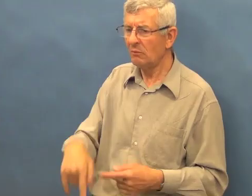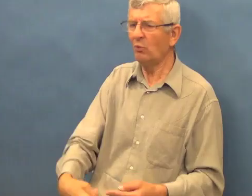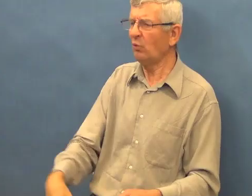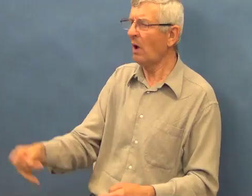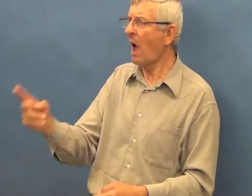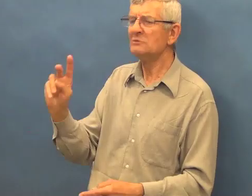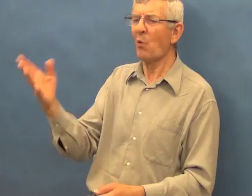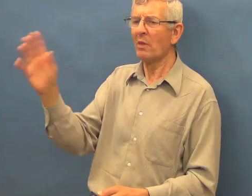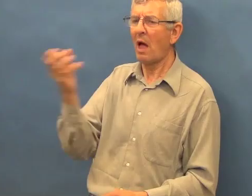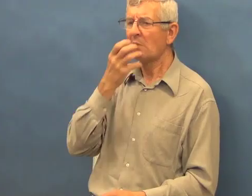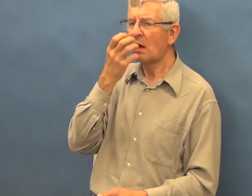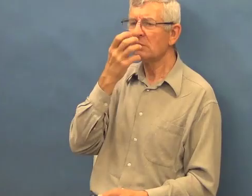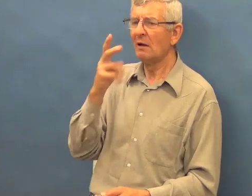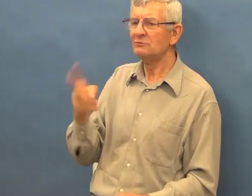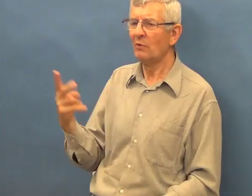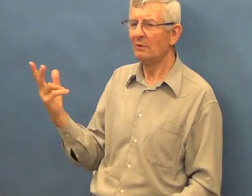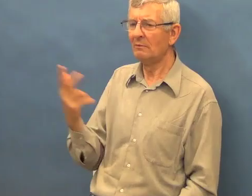Skąd ci trzej mają owoce? Skąd?